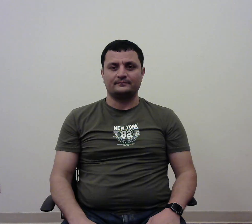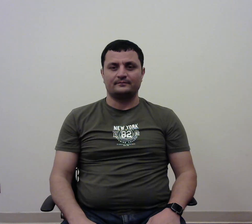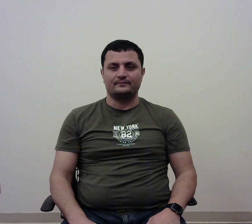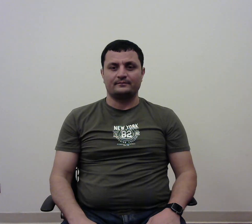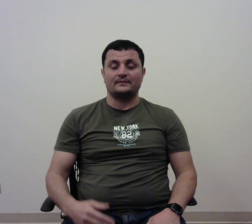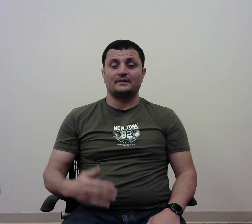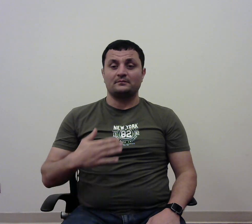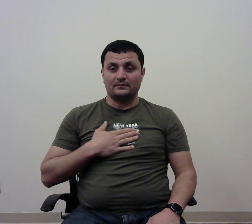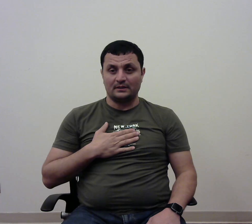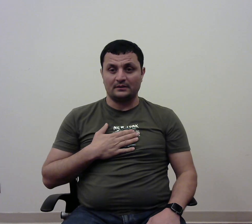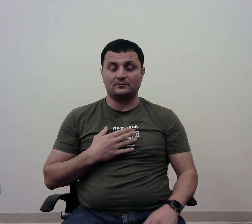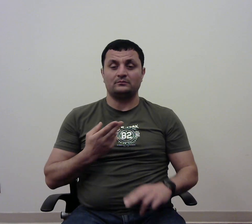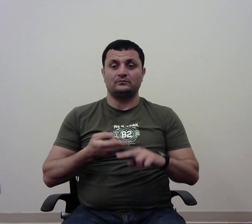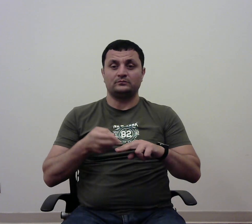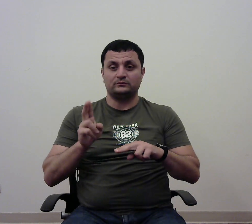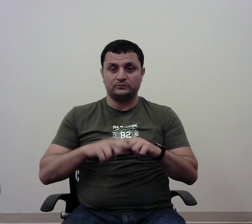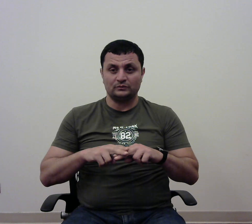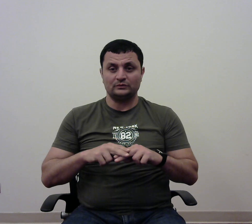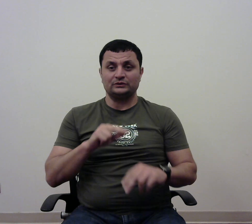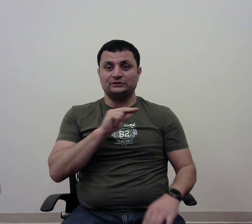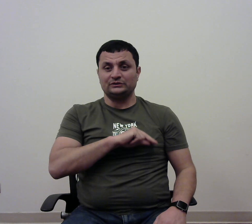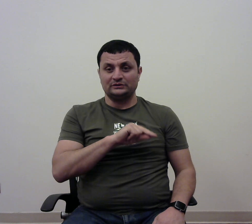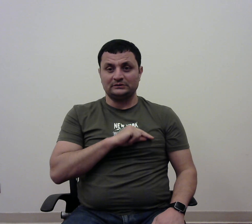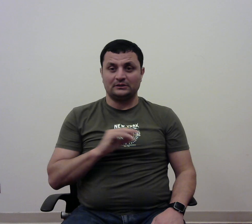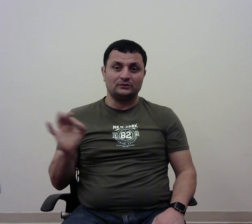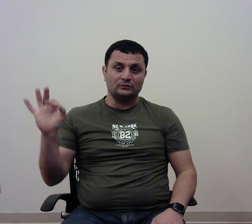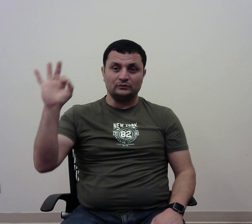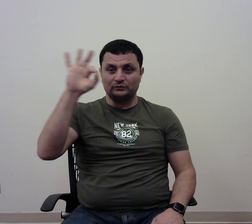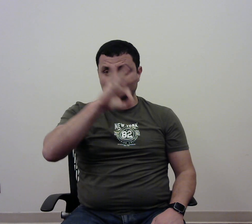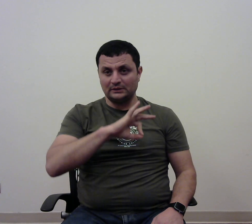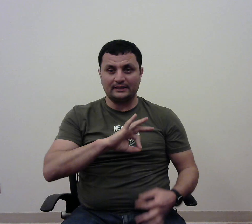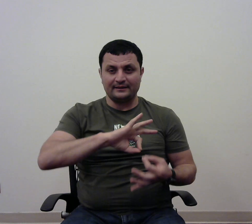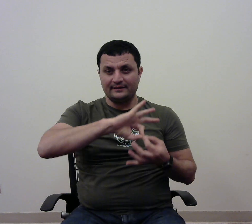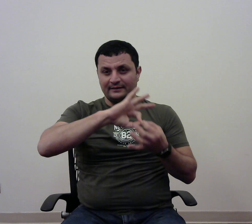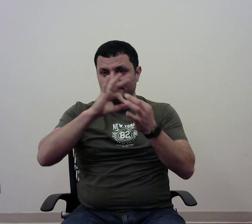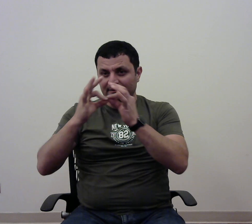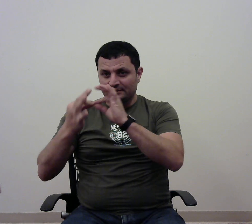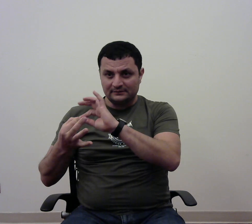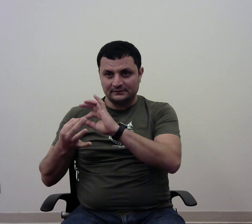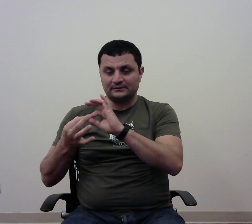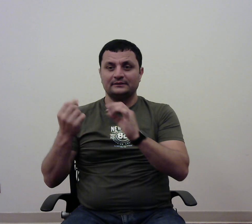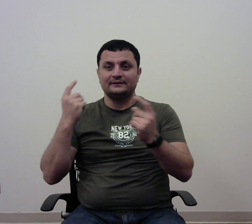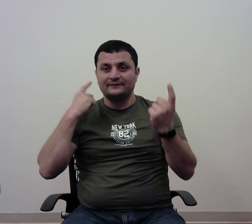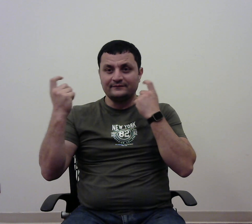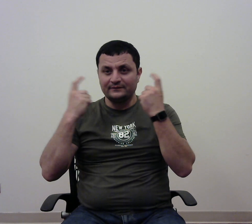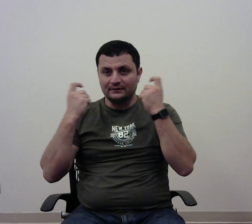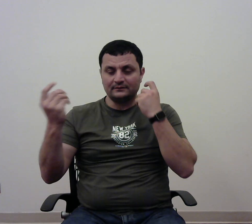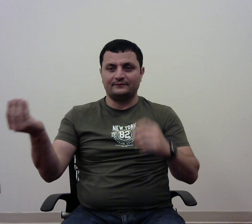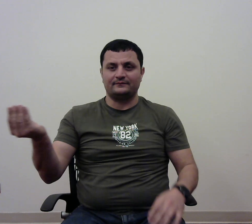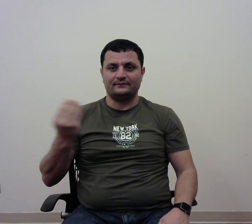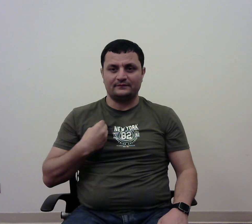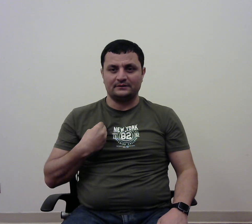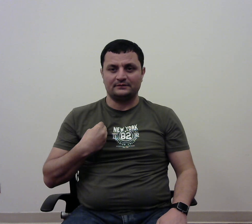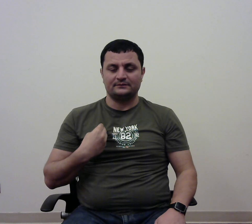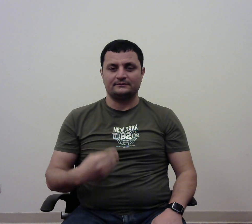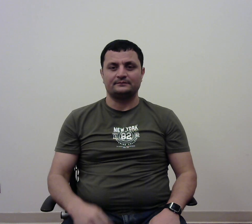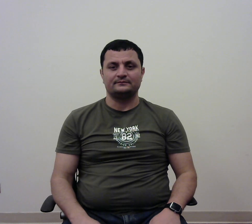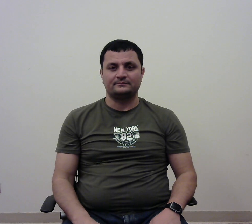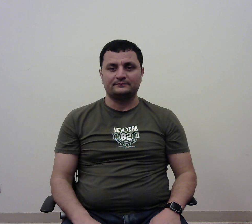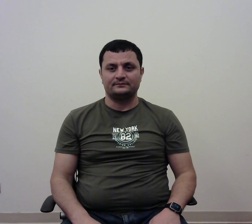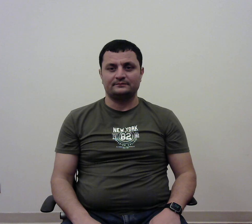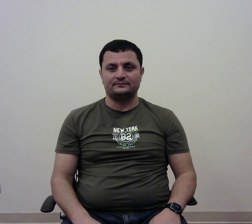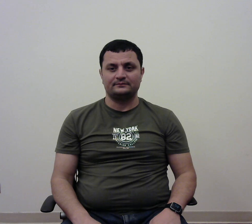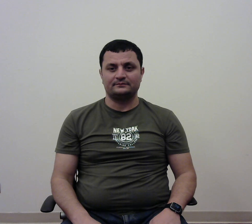Mənə bu iş haqqında ətraflı məlumat verin